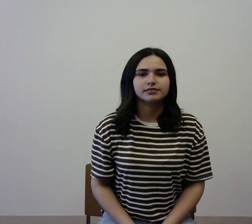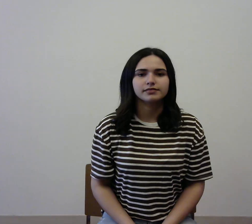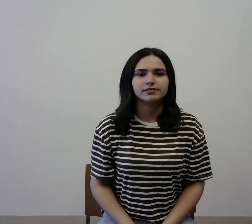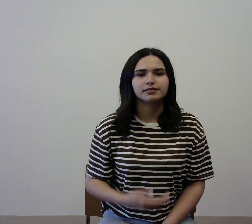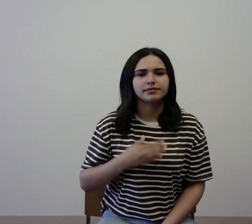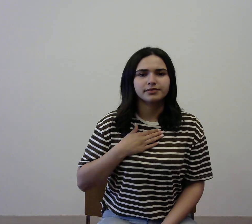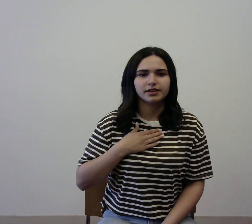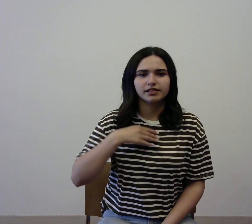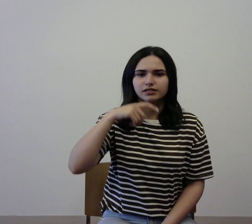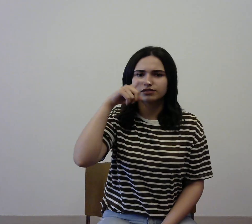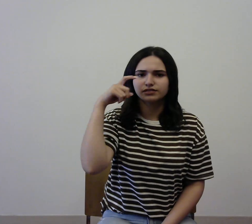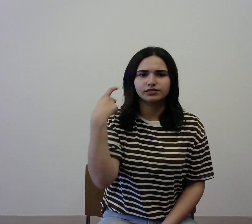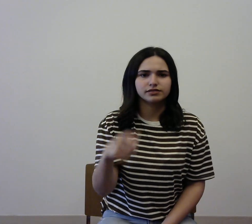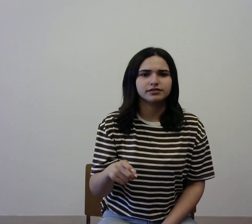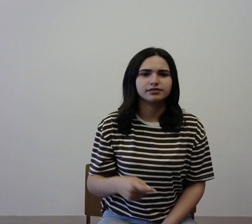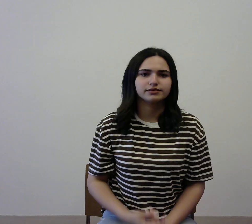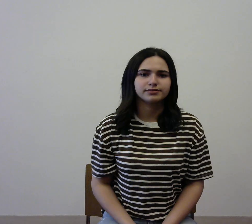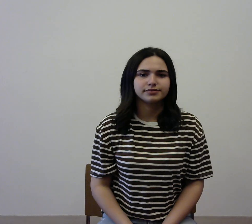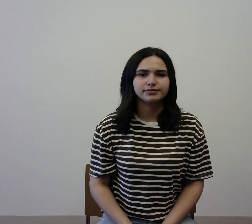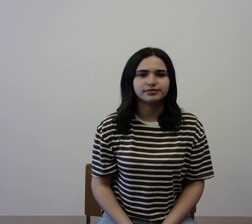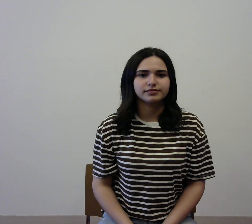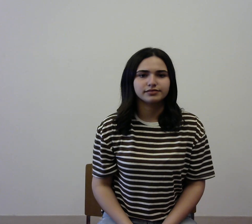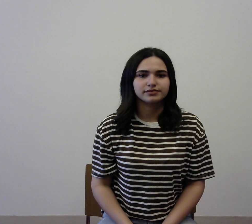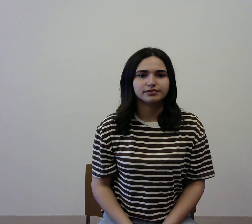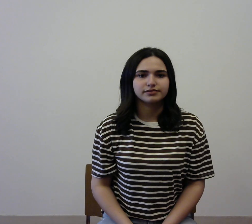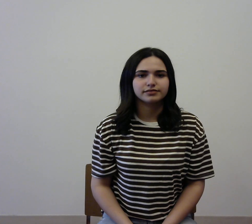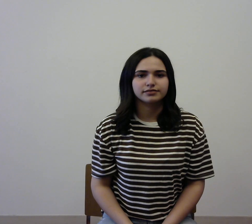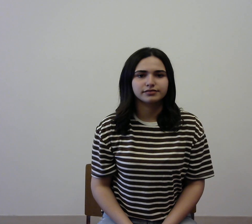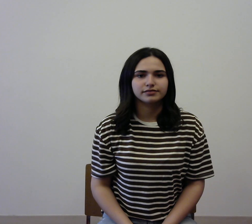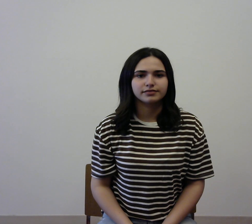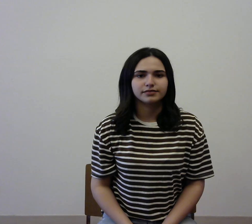Mənə istidir